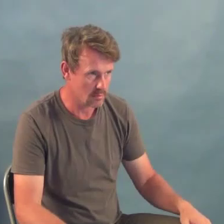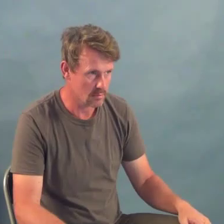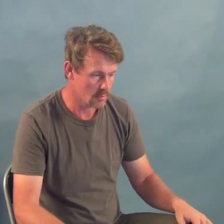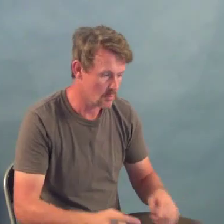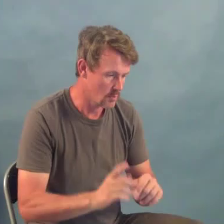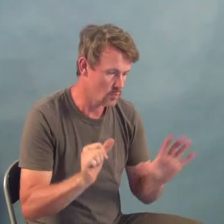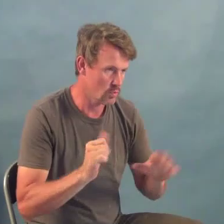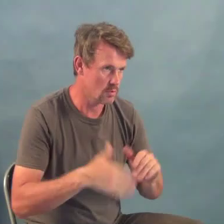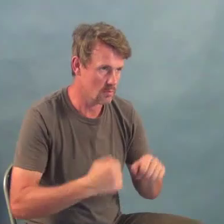O szóstej kończę pracę.